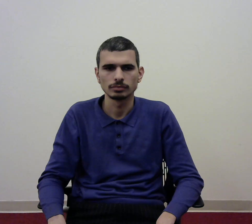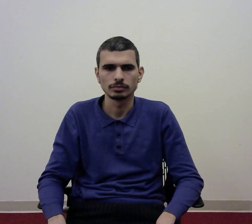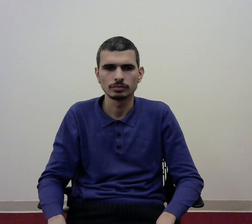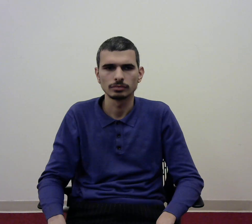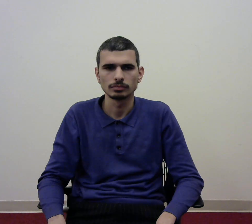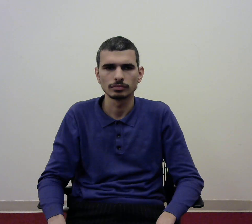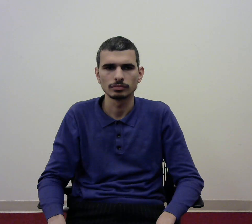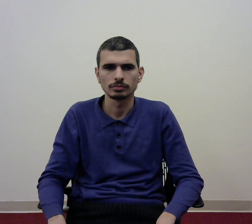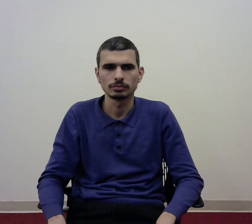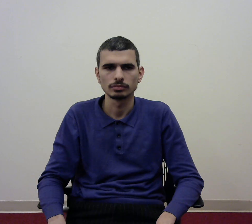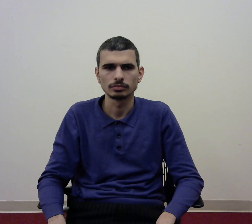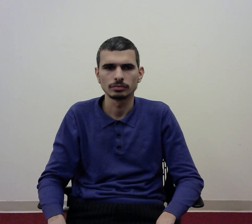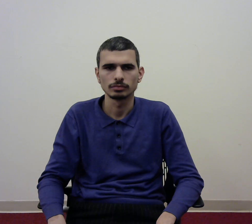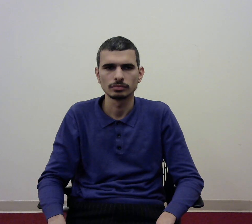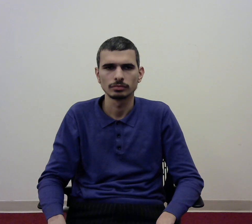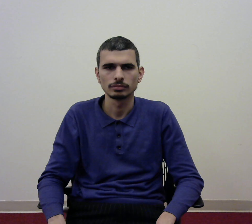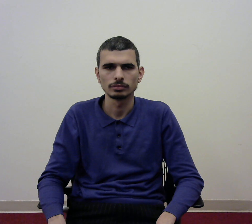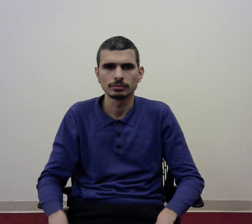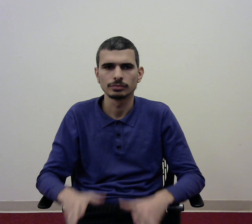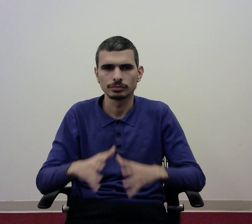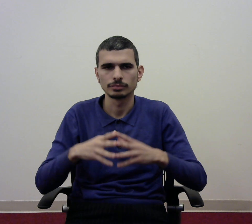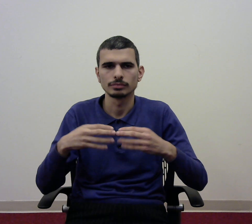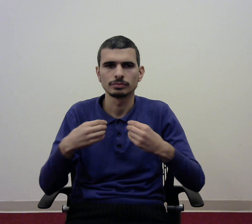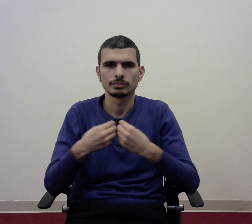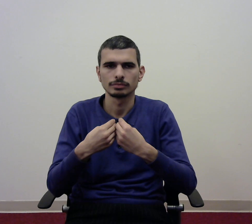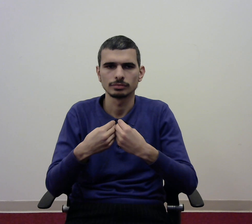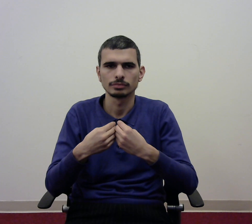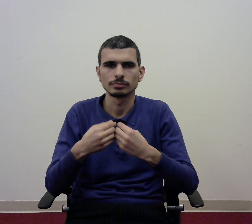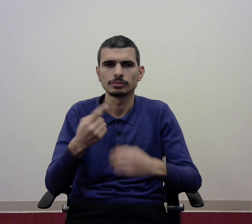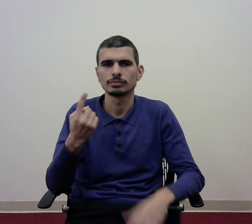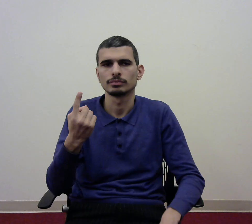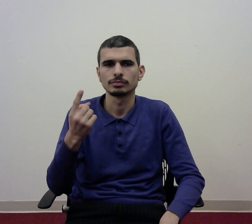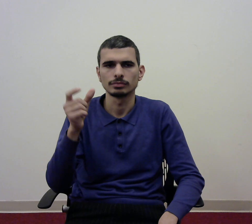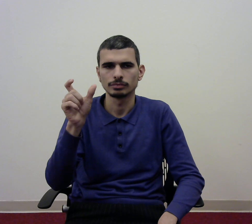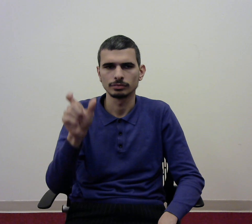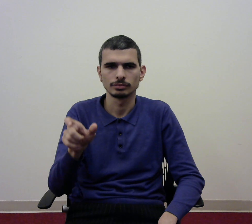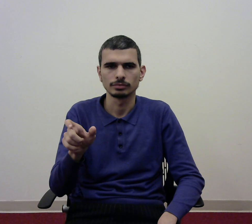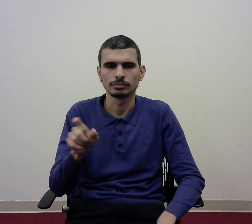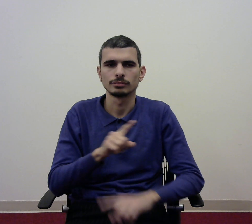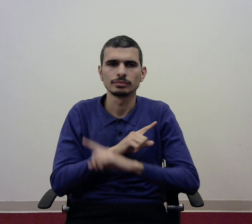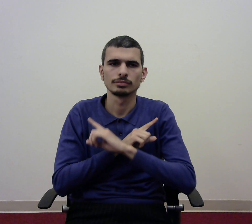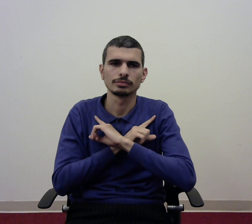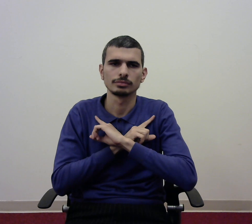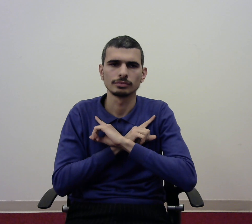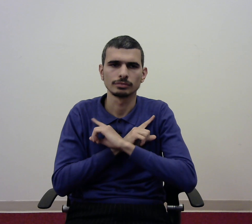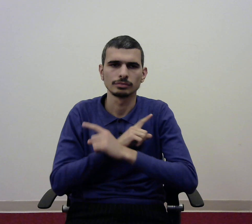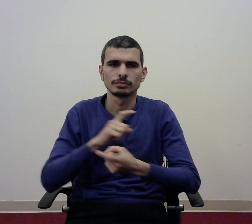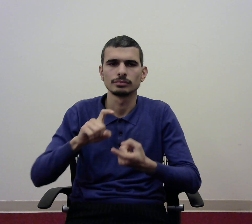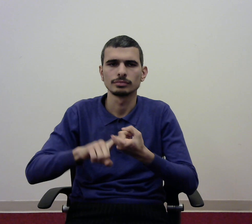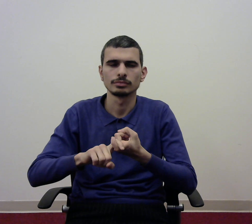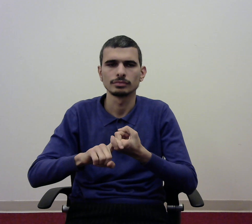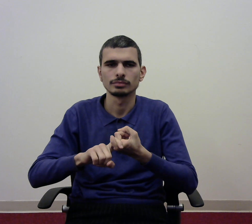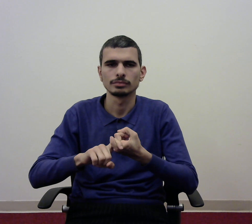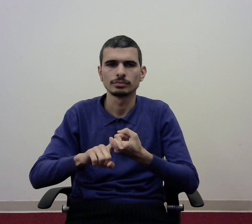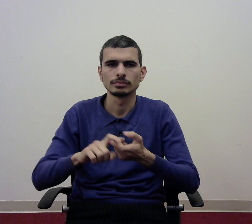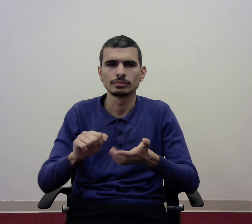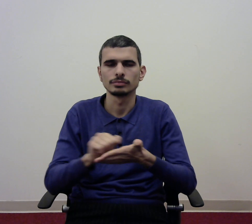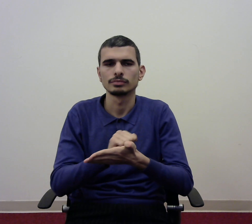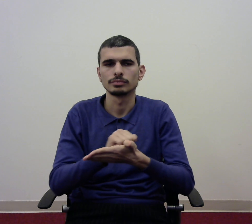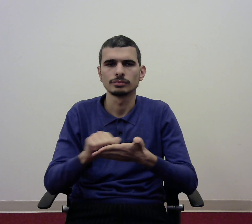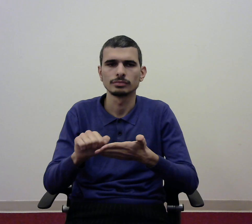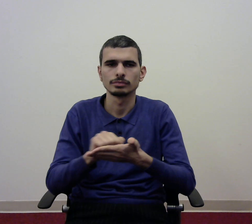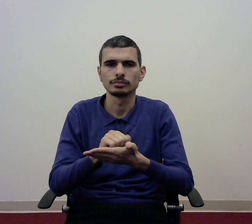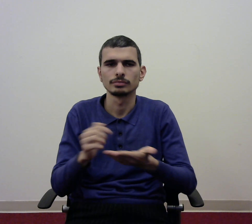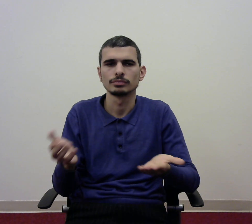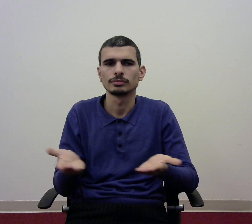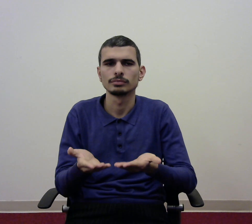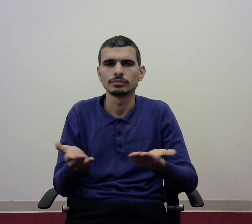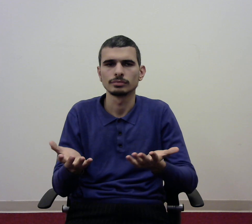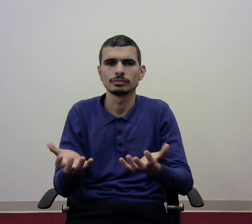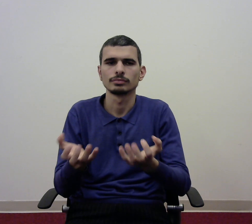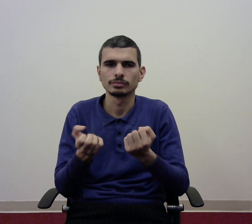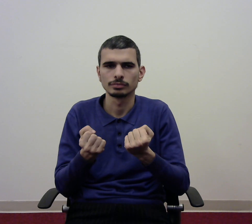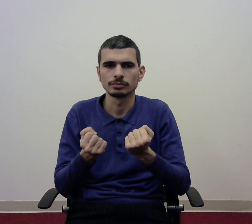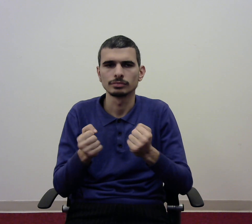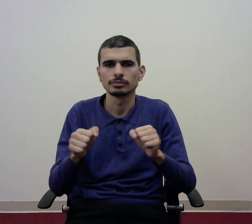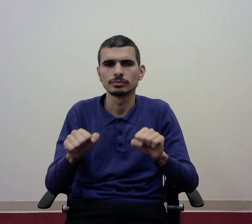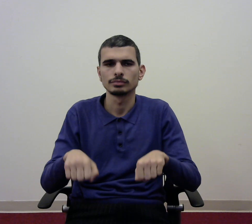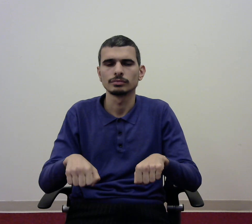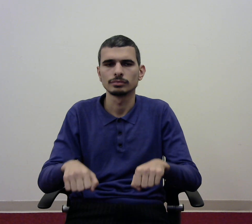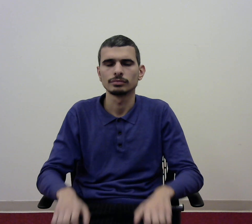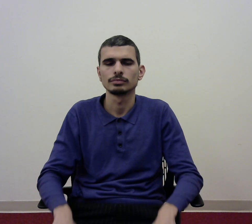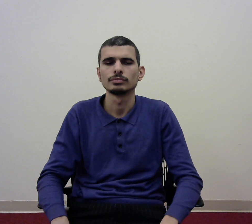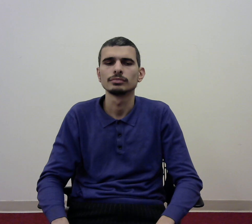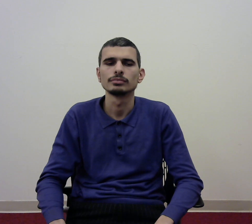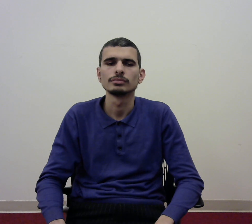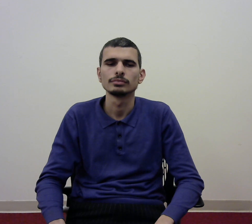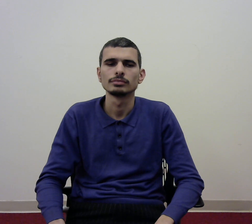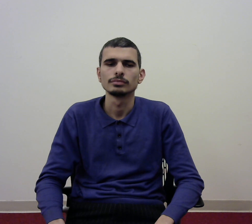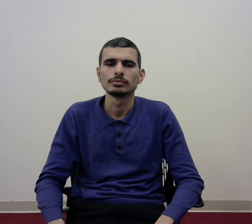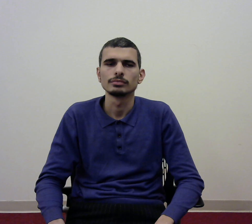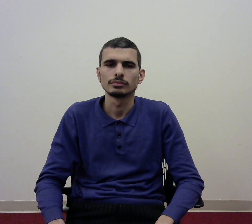Ailədən bir şəxsin ölməsi ilə bağlı sənəd necə almaq olar?